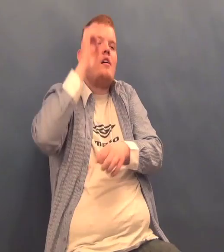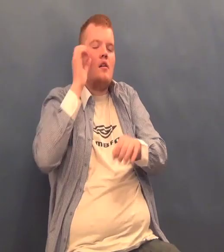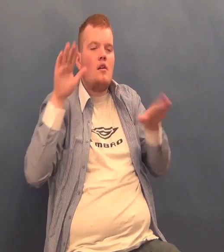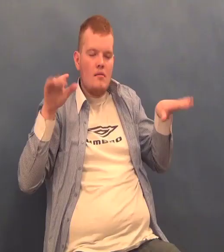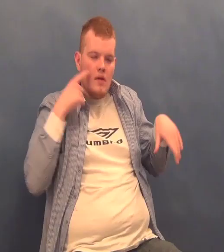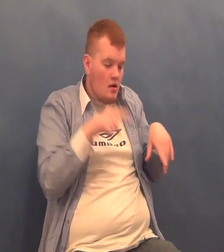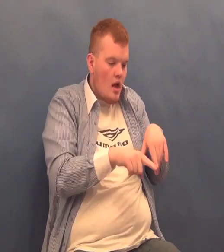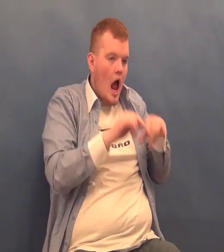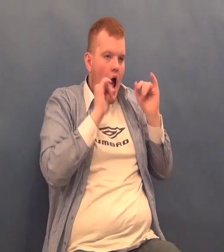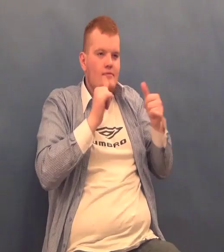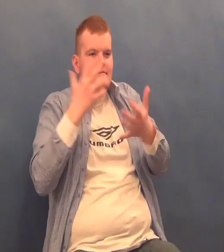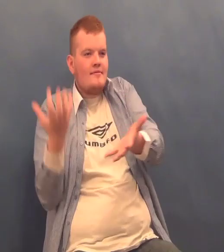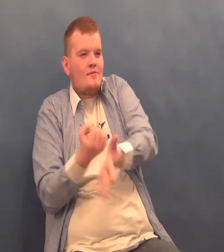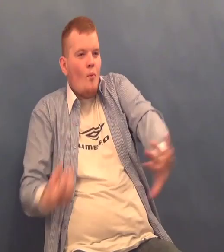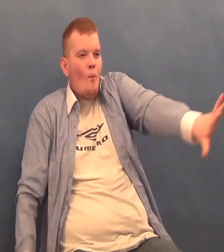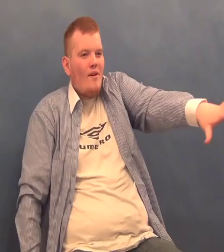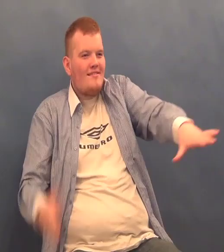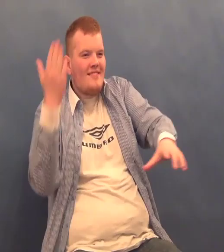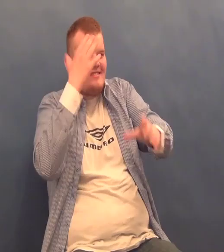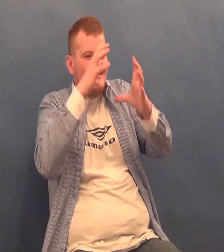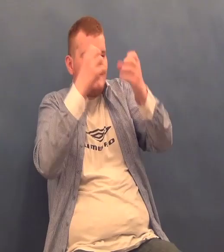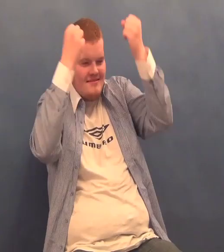Ptaszek zauważa go, krzyczy i bierze kulę bowlingową, taką czarną i ciężką.